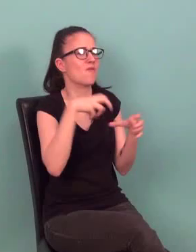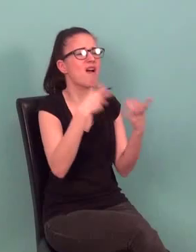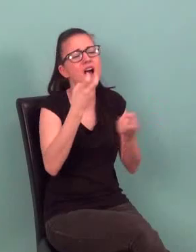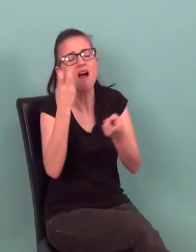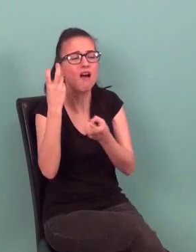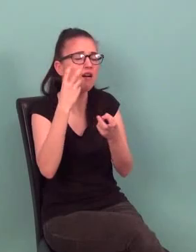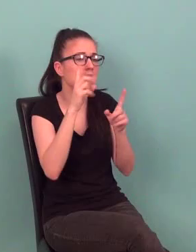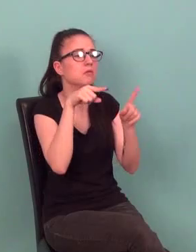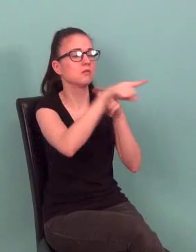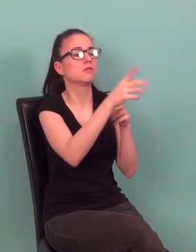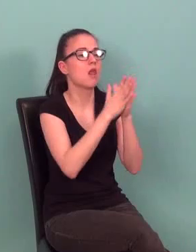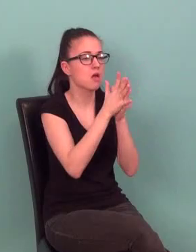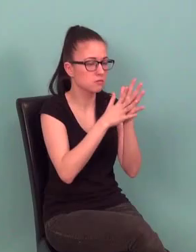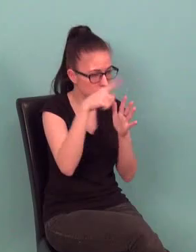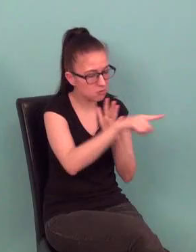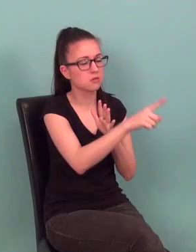Ciągle szukając wchodzi do lasu.